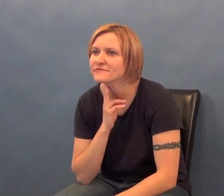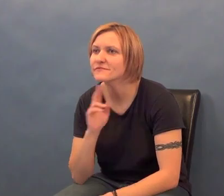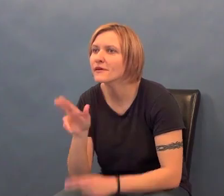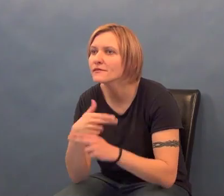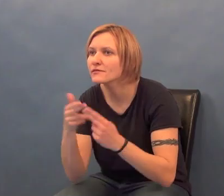Kiedy?